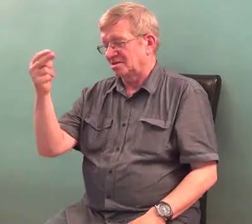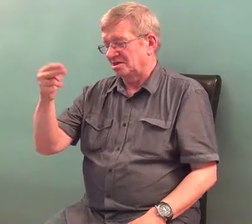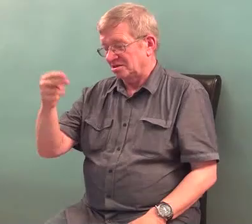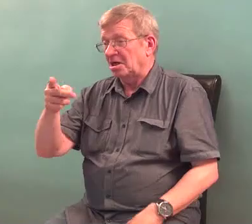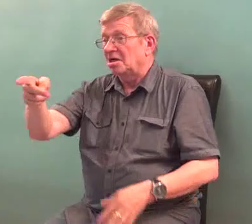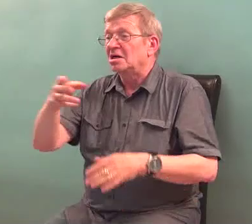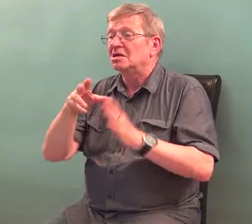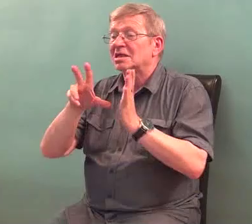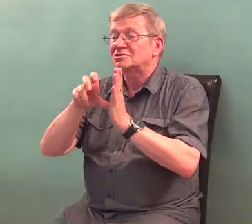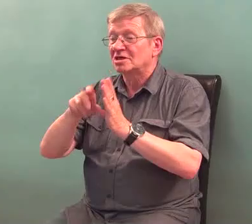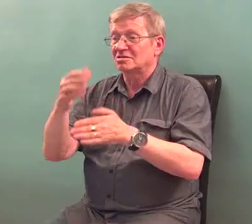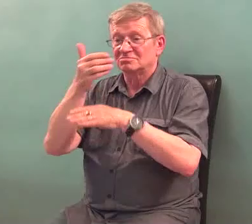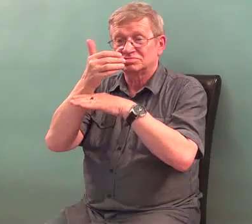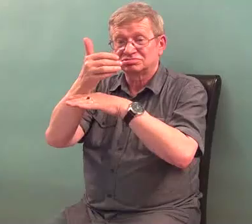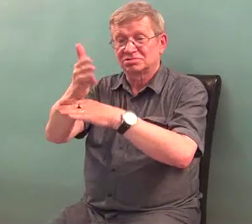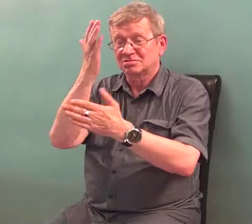Już po żaglach w Giżycku.